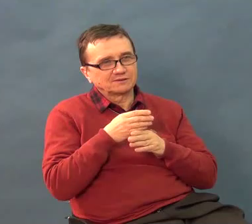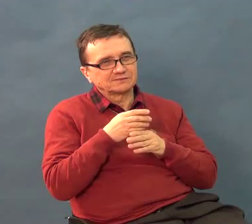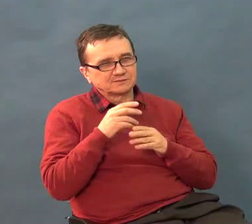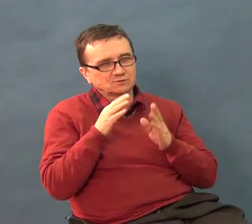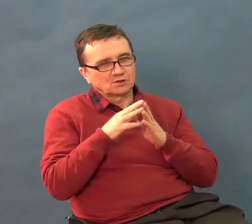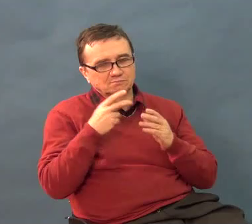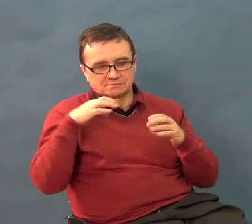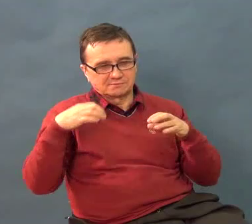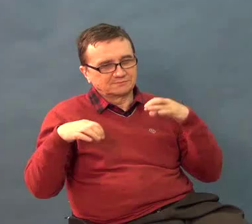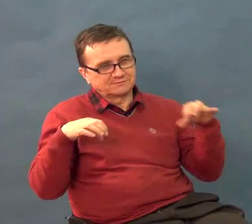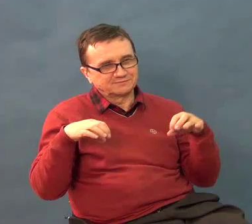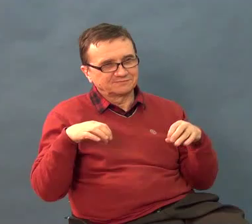Są w dwóch osobnych domach.